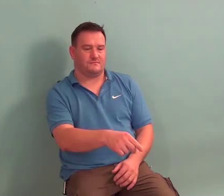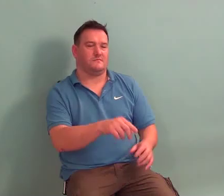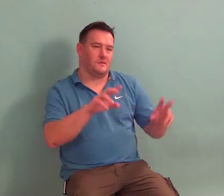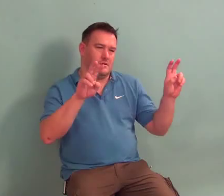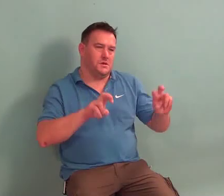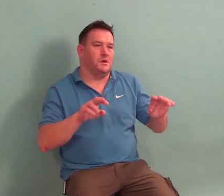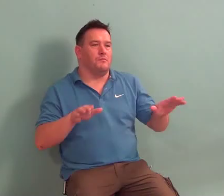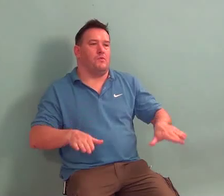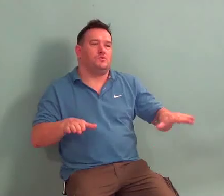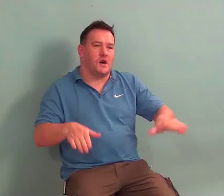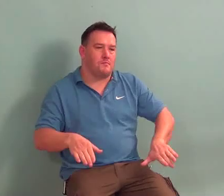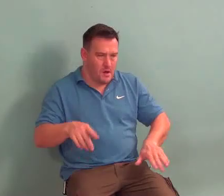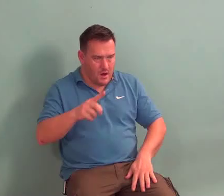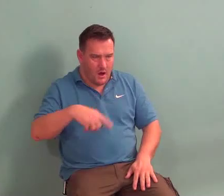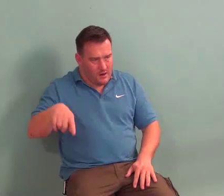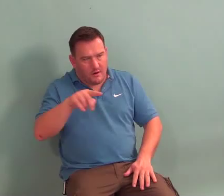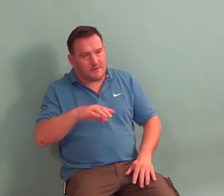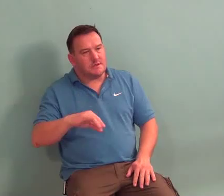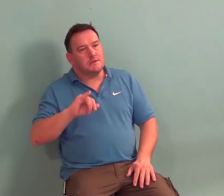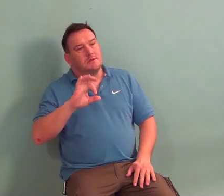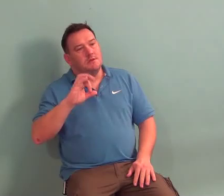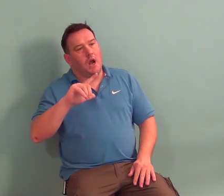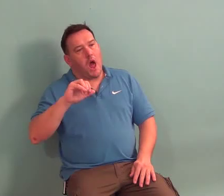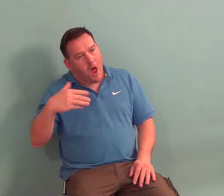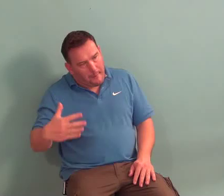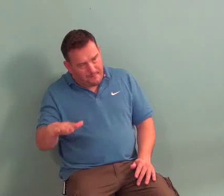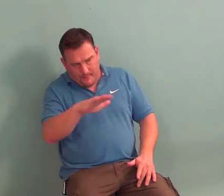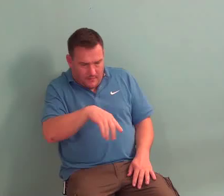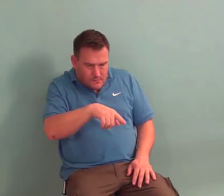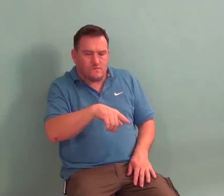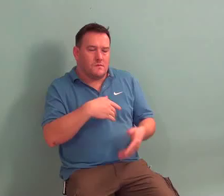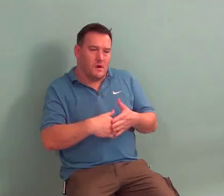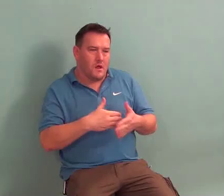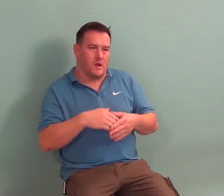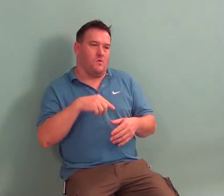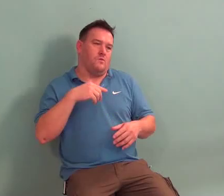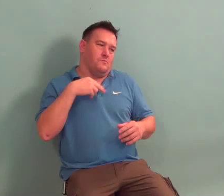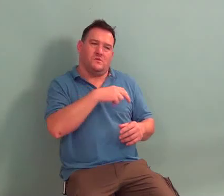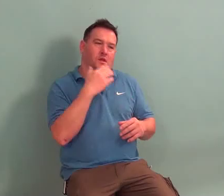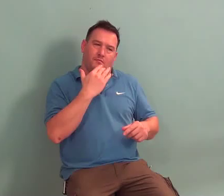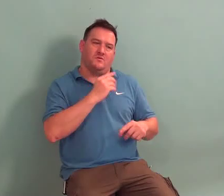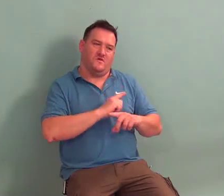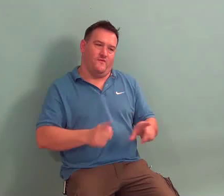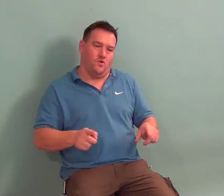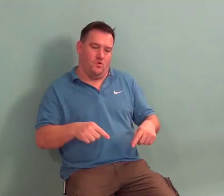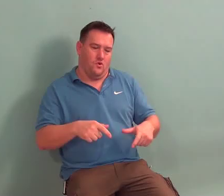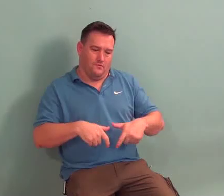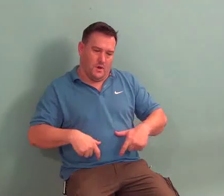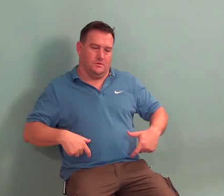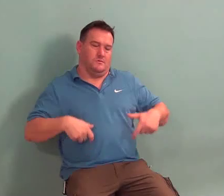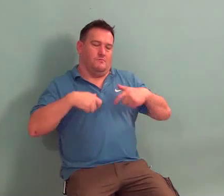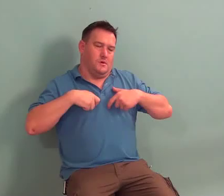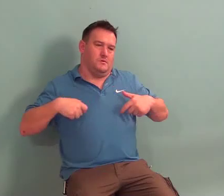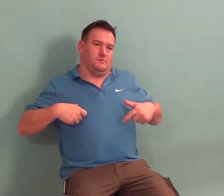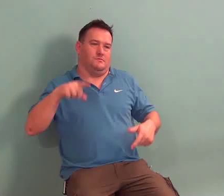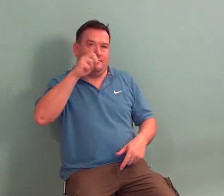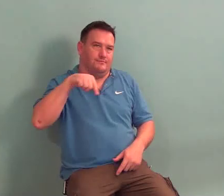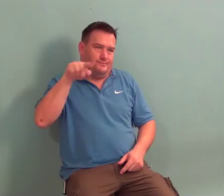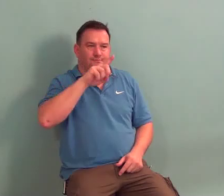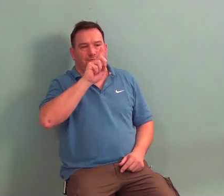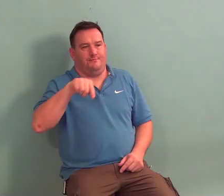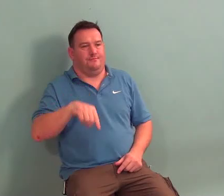Muzułmanie, grupa wyznająca islam zakazuje, nie wolno chodzić po plaży w kostiumie bikini, okrągły znak skreślony tak informuje.